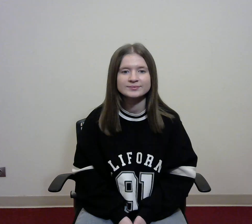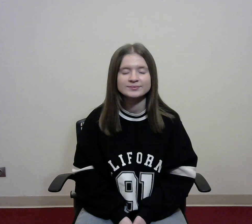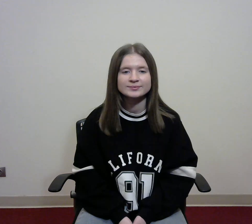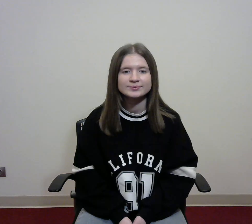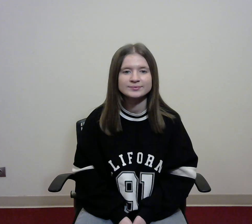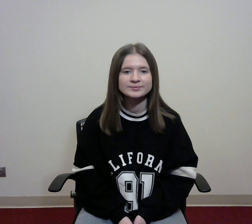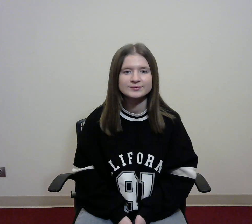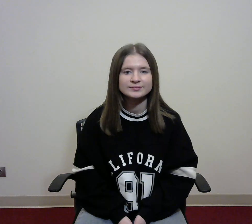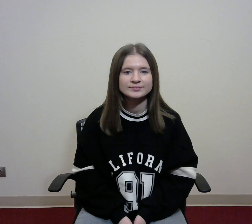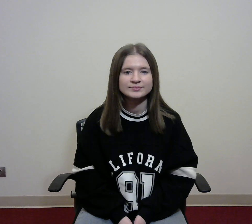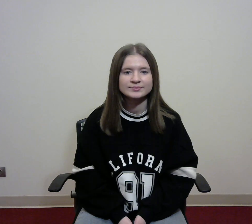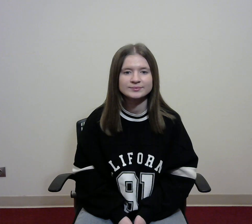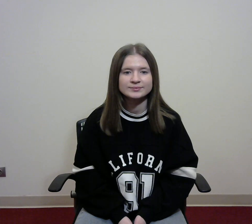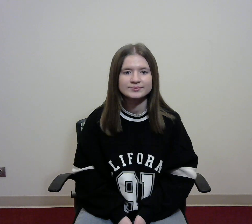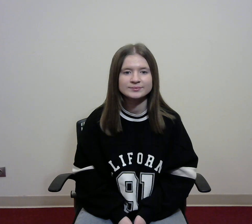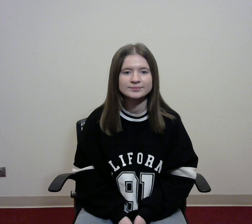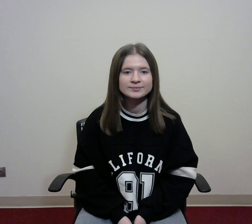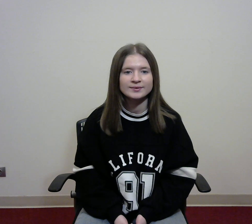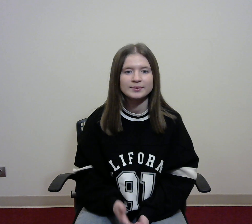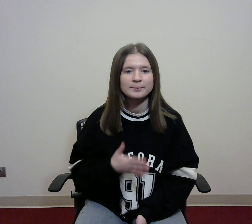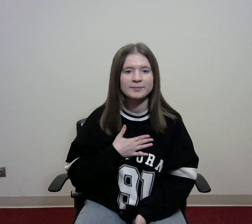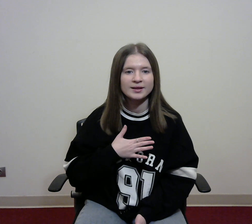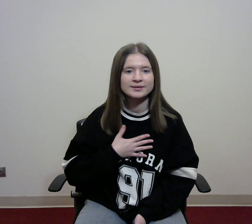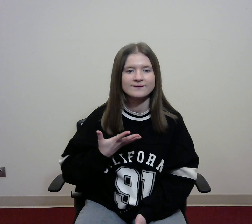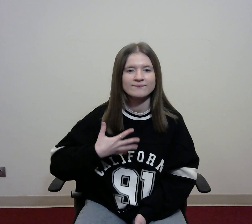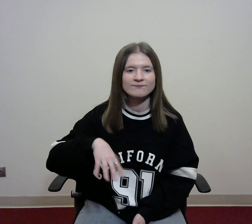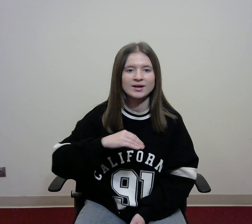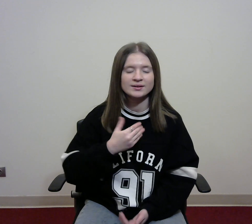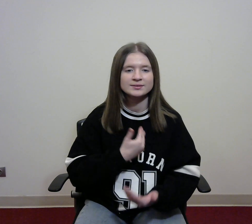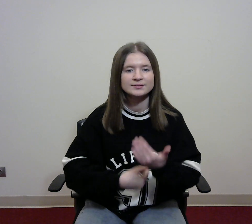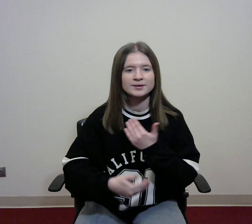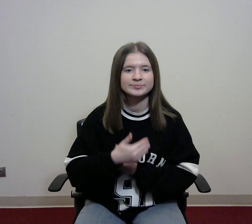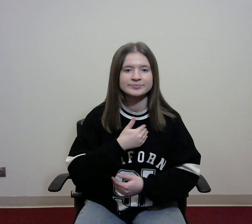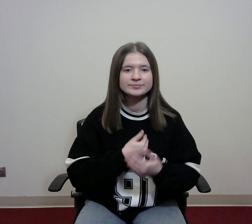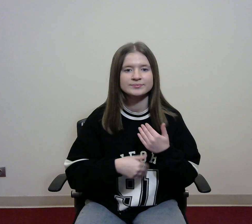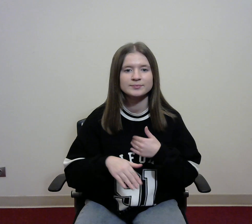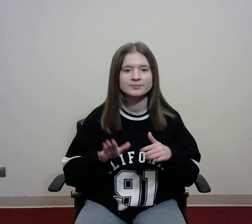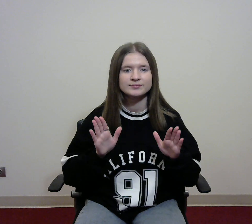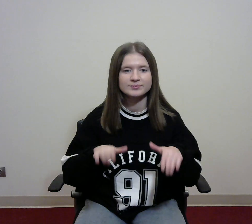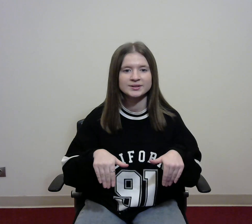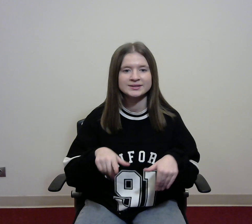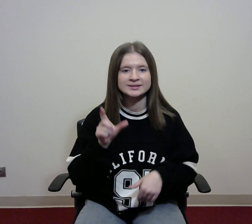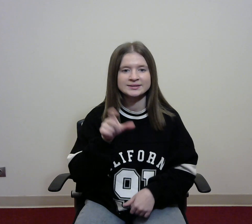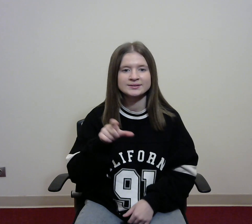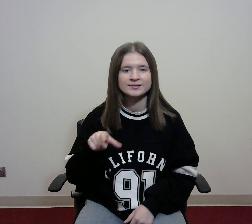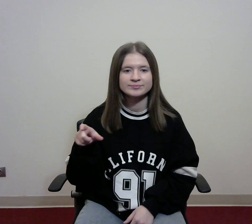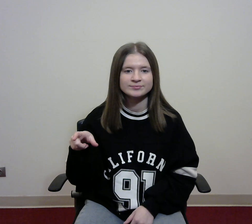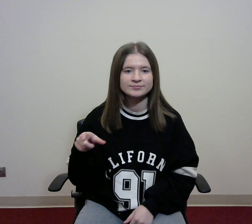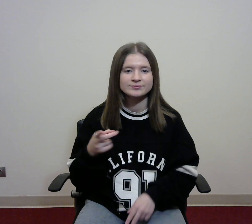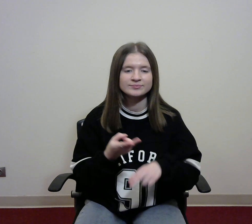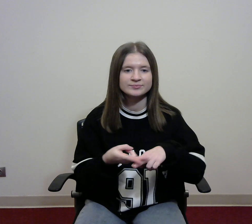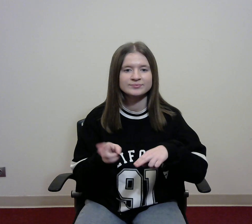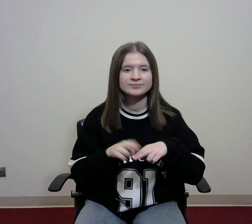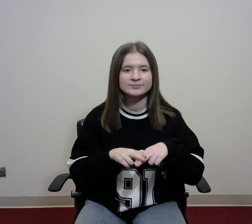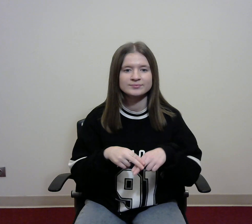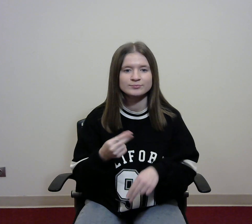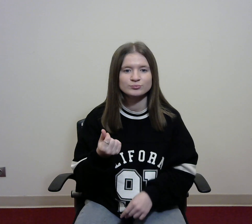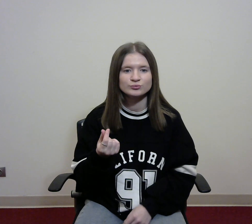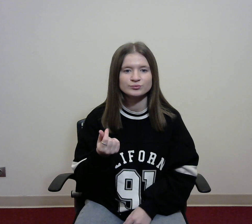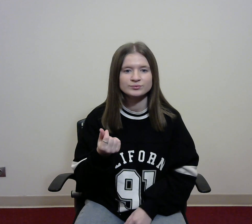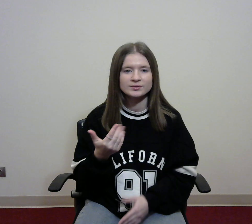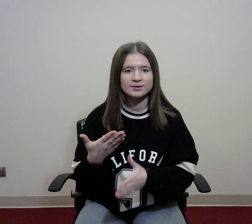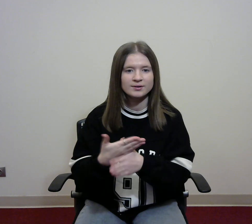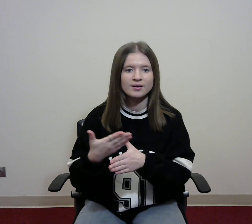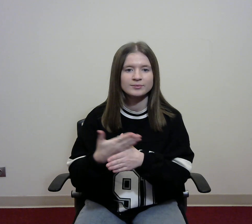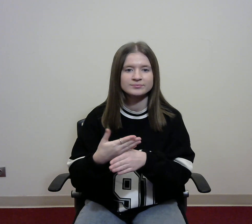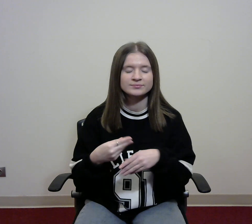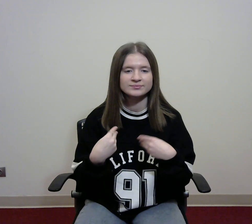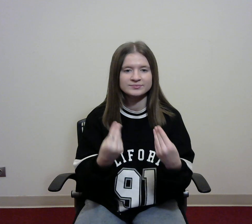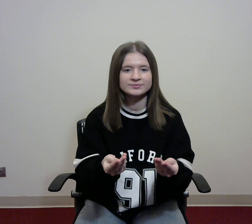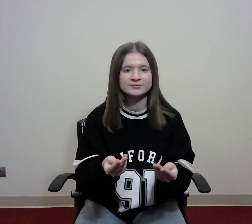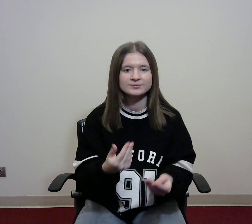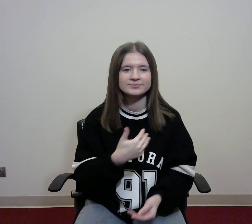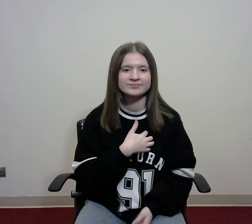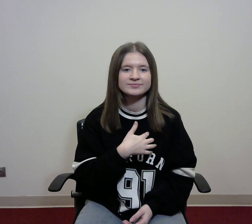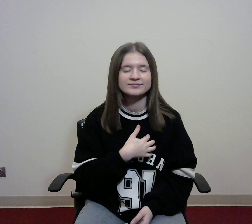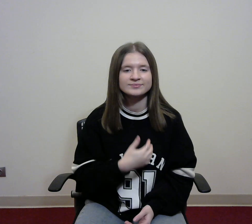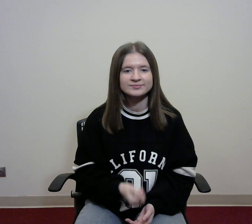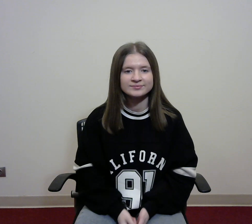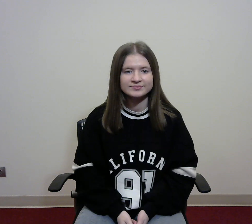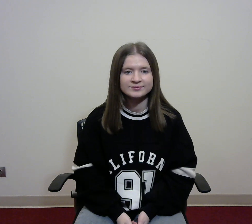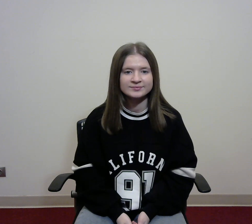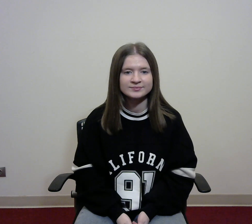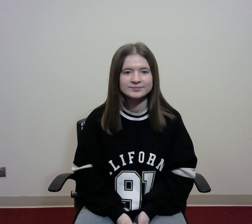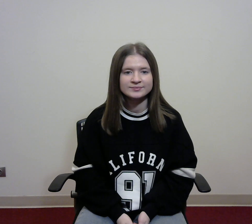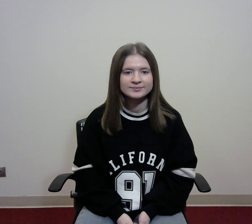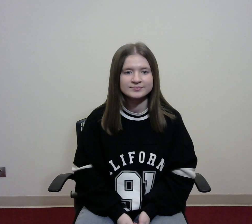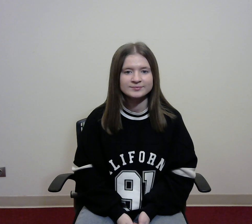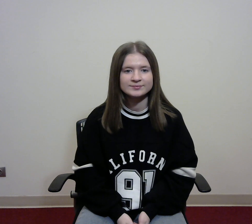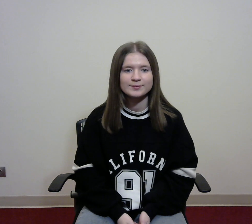Biz əlilliyi olan şəxslər üçün pul yardım vermək istəyirik